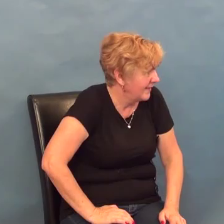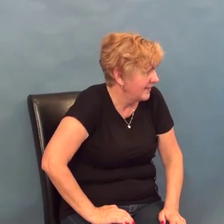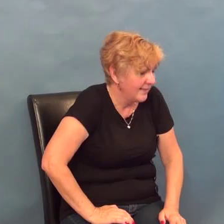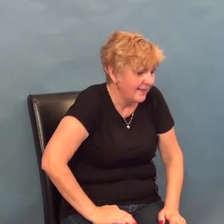Nie można.